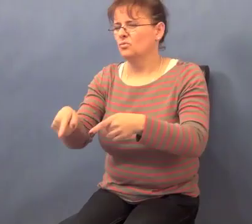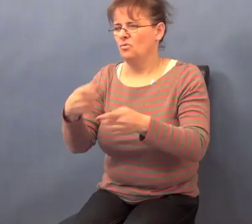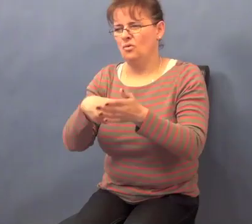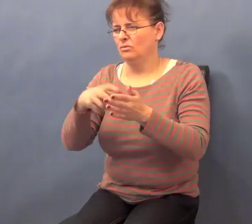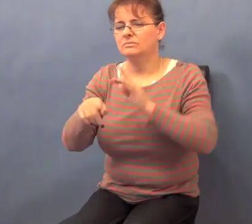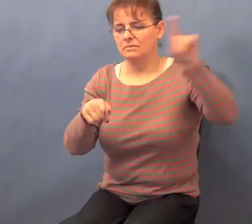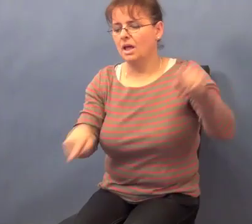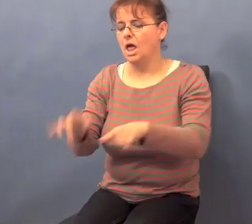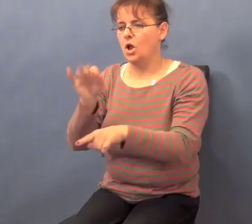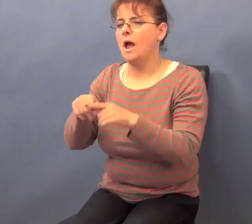To nie chodzi o to.